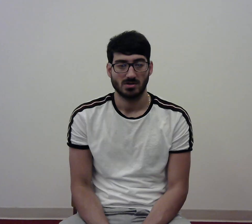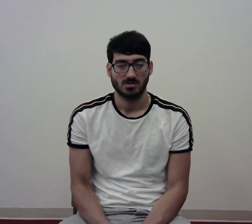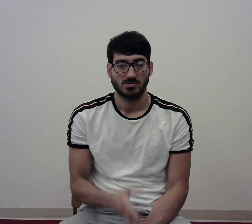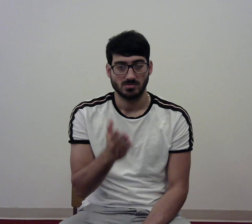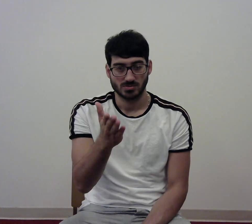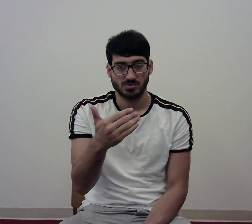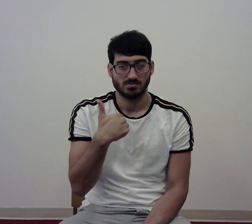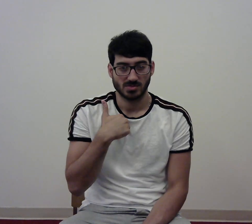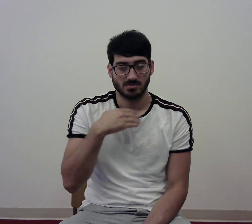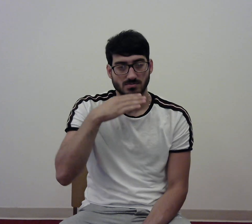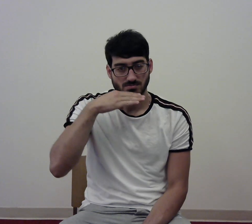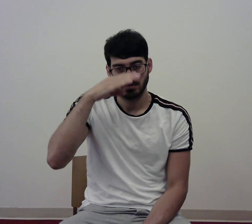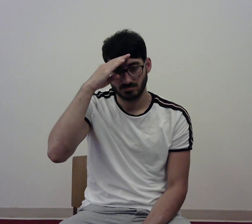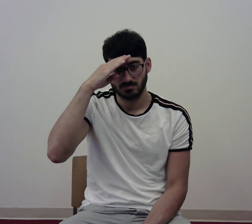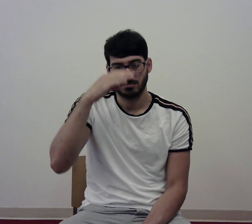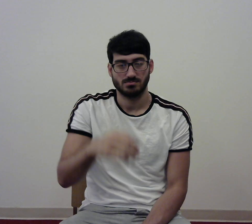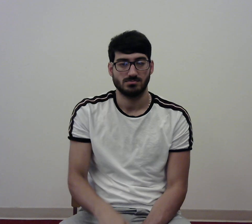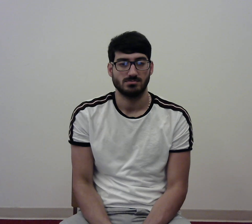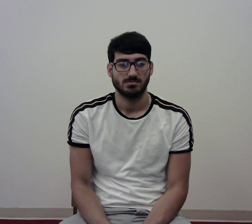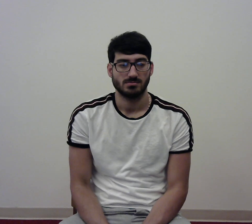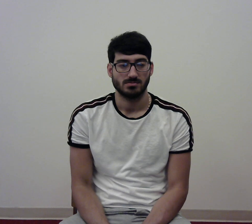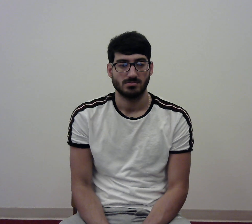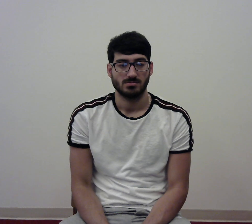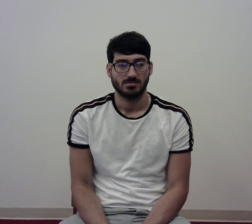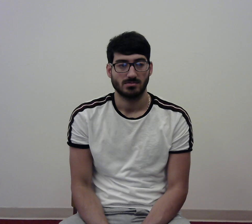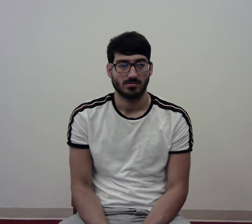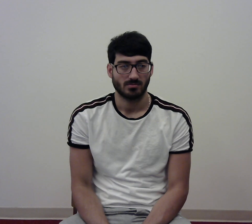Bu mənim atamdır